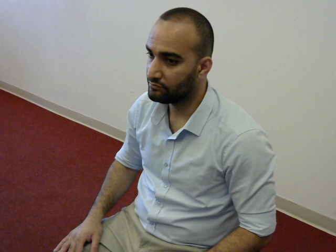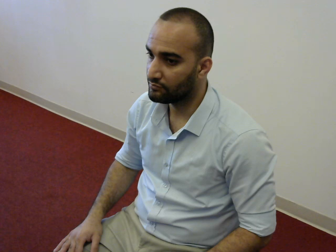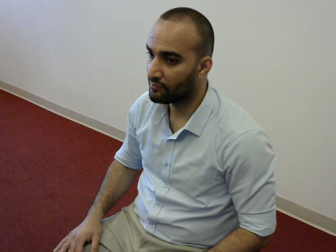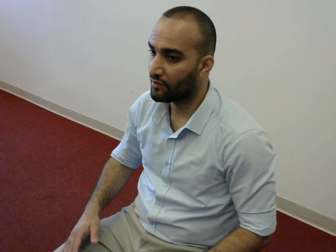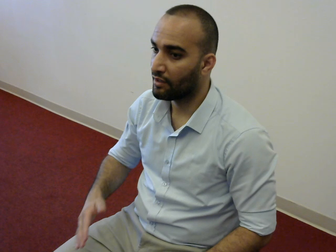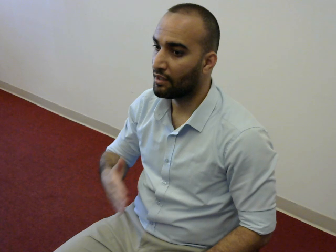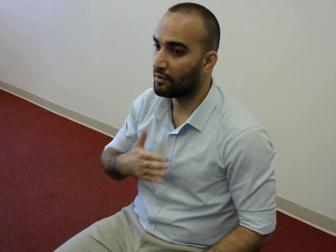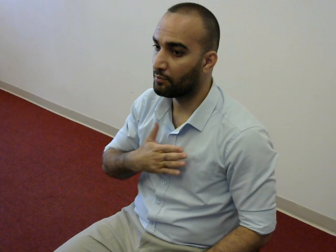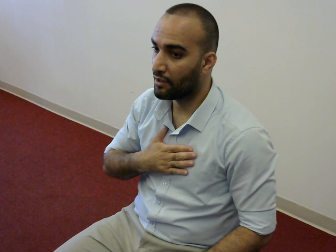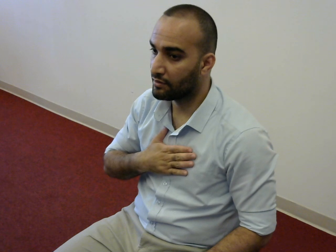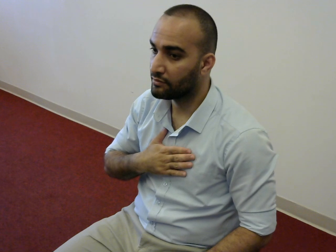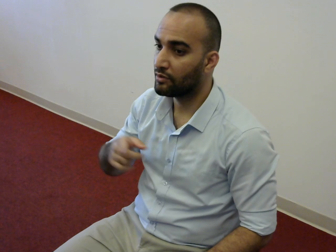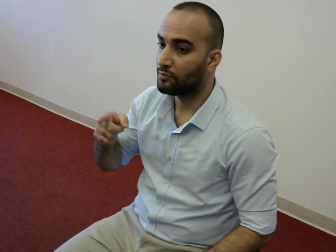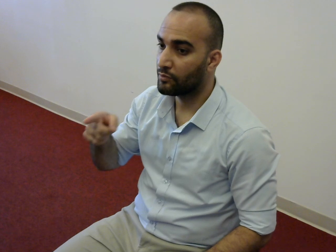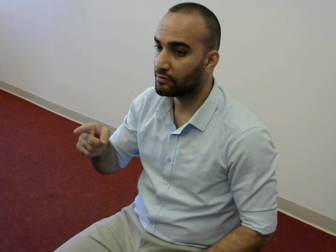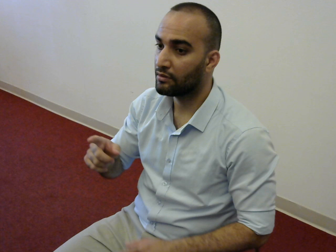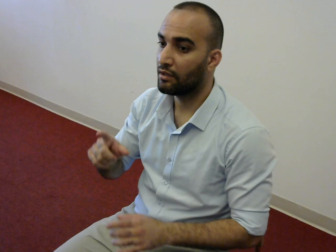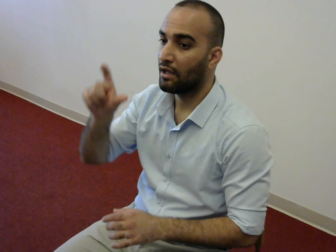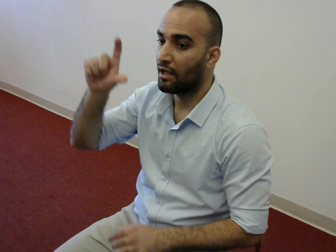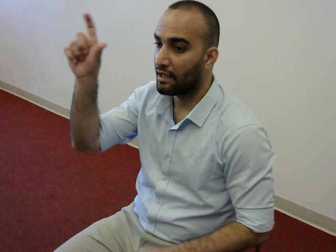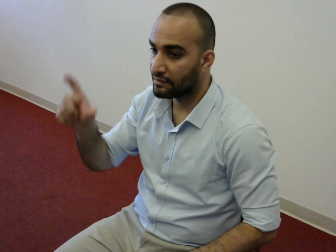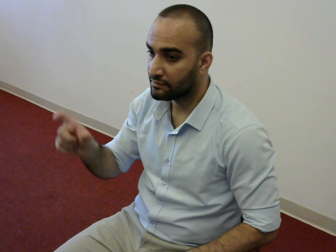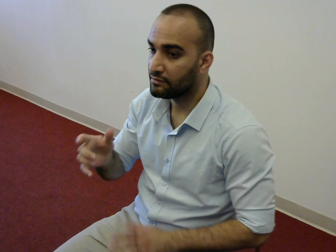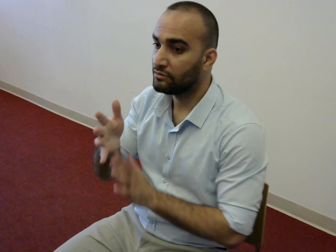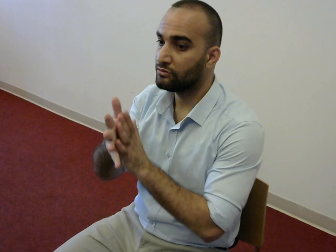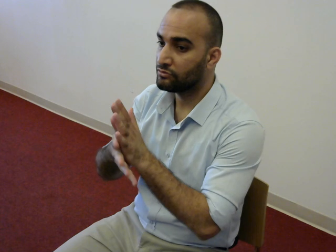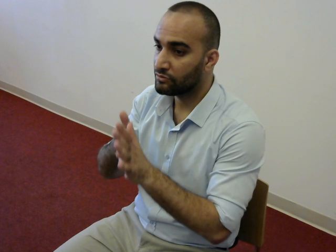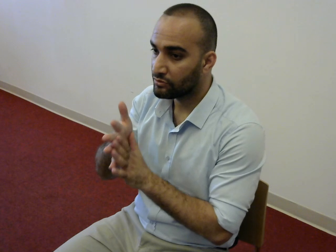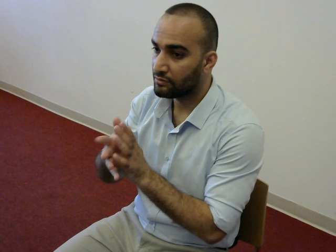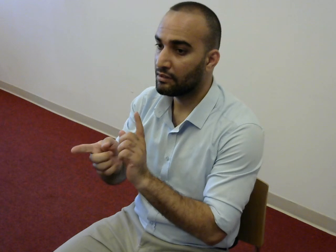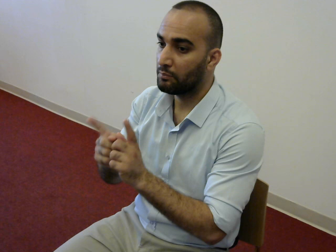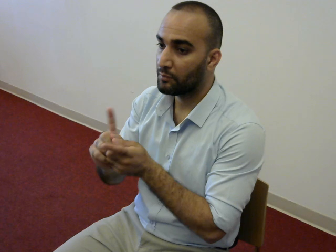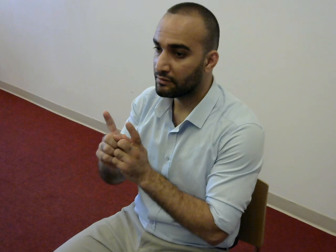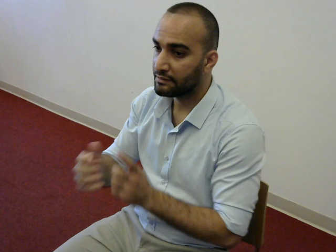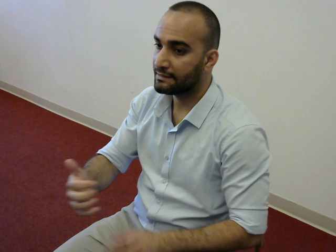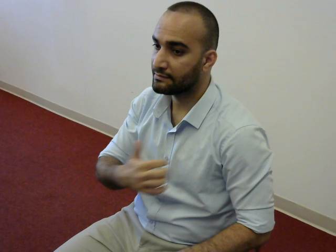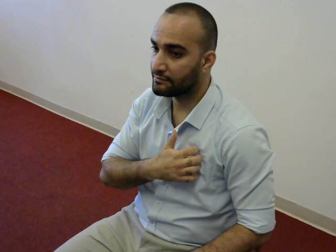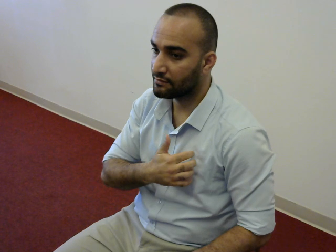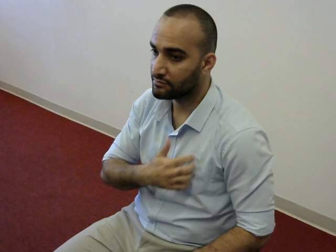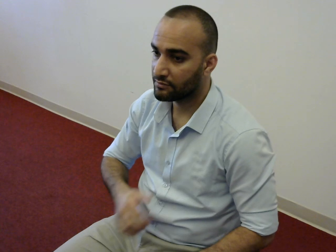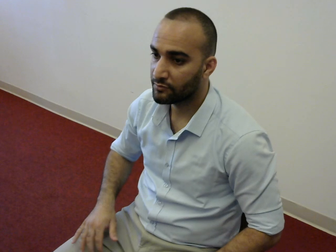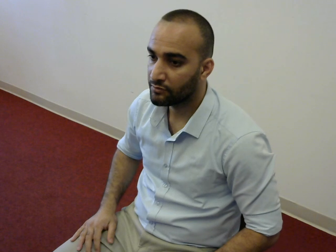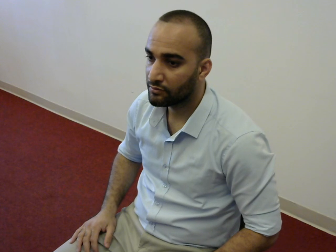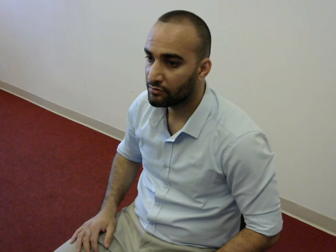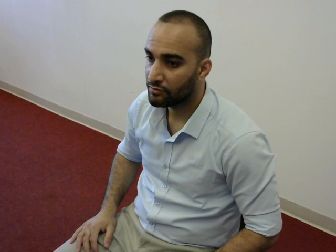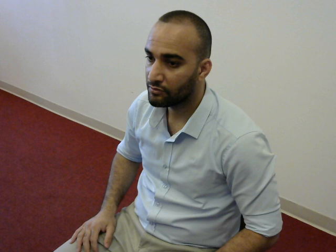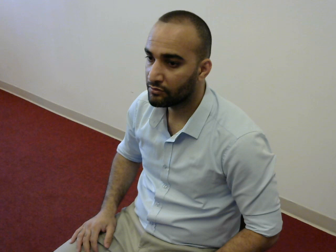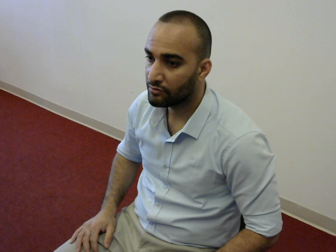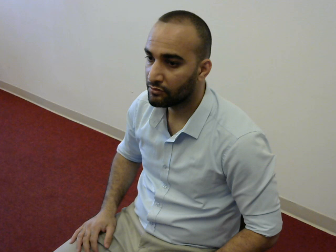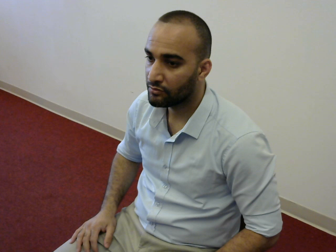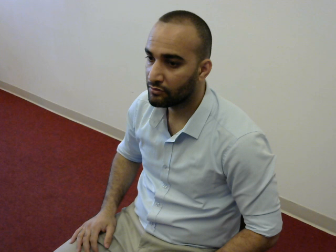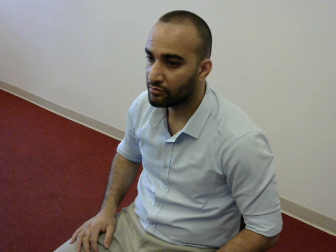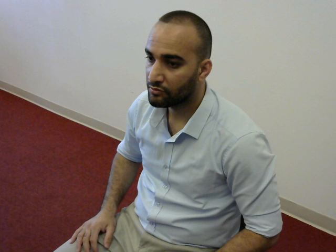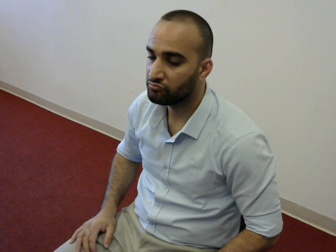Mən bu əsərin surdotərcüməsini istəyirəm